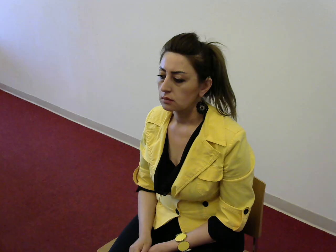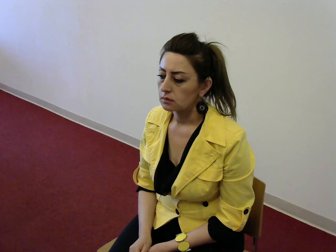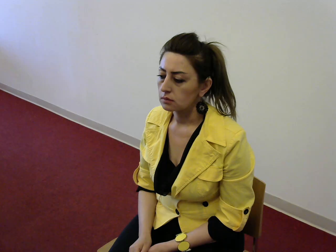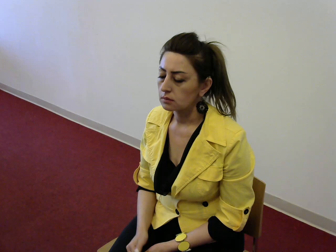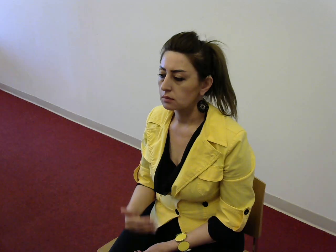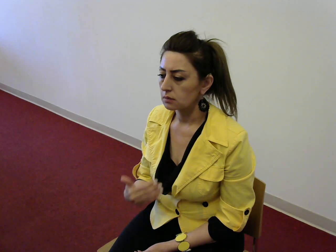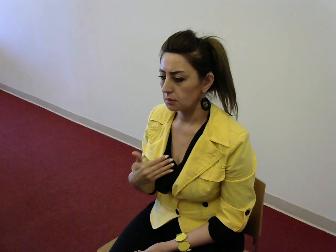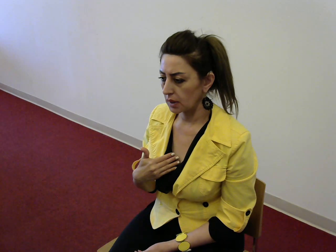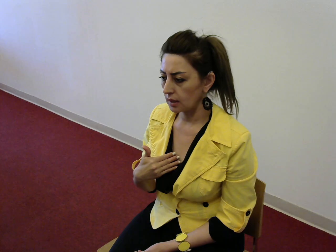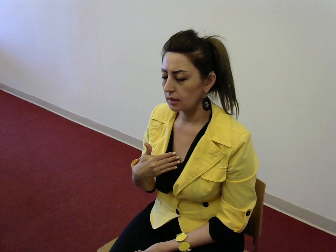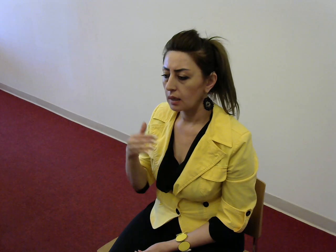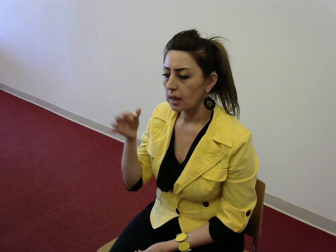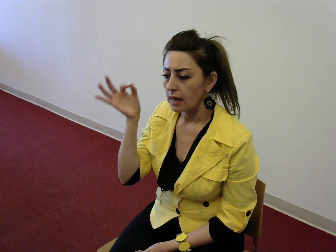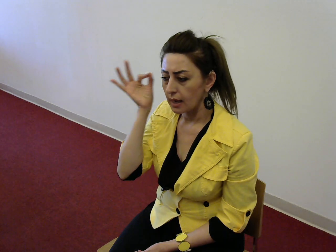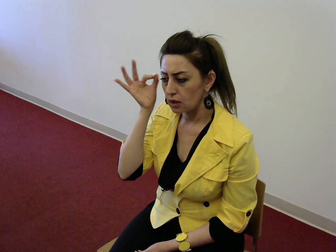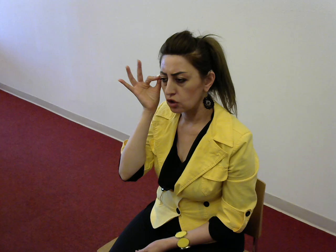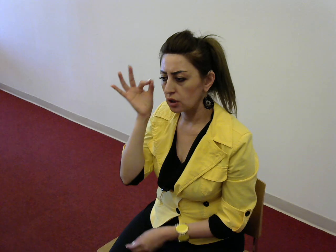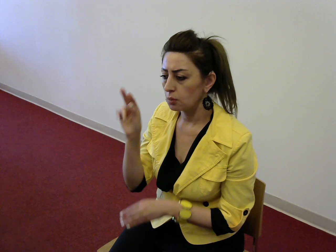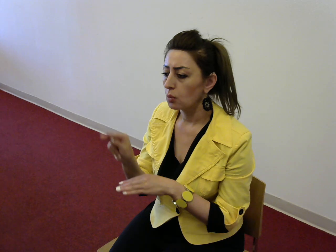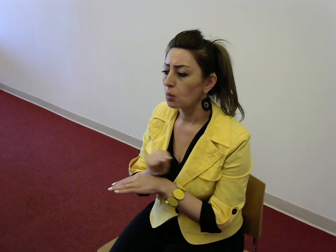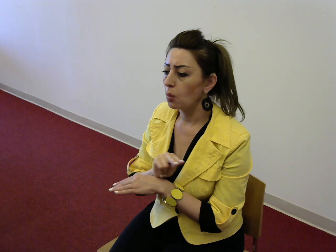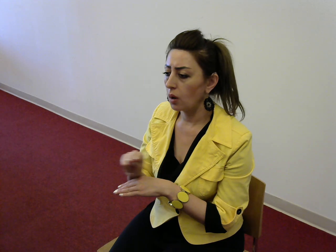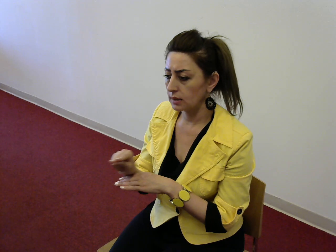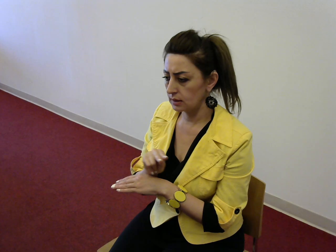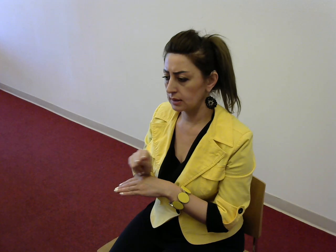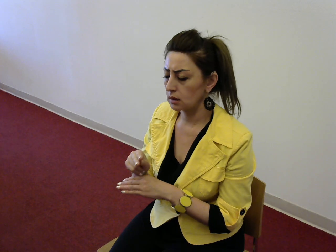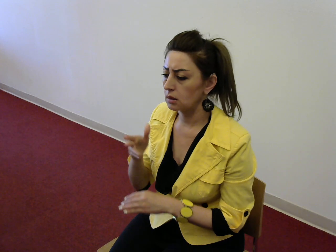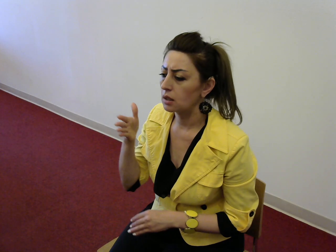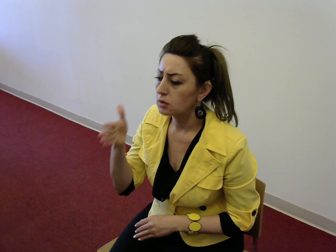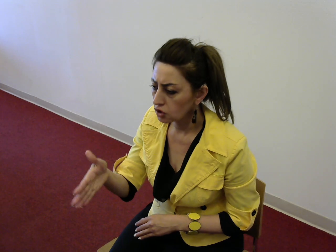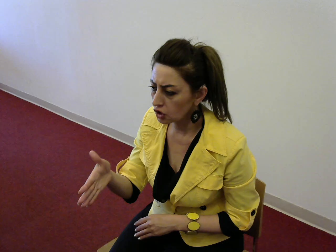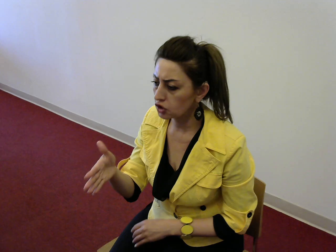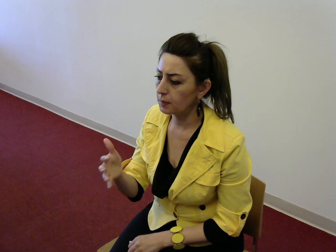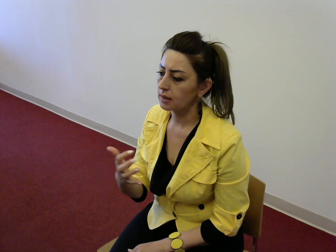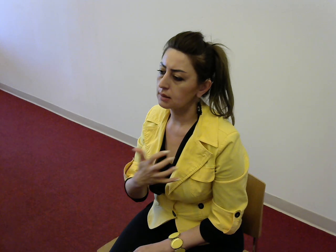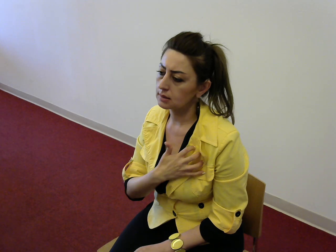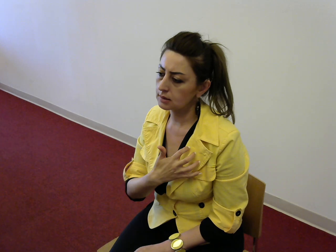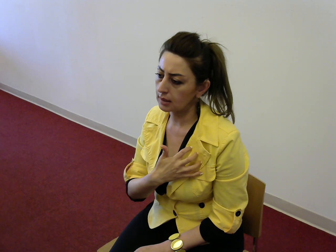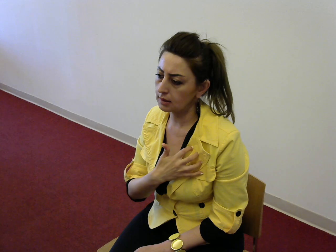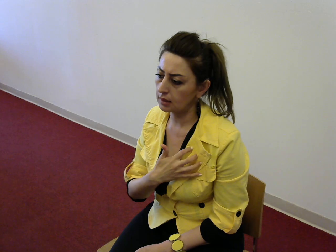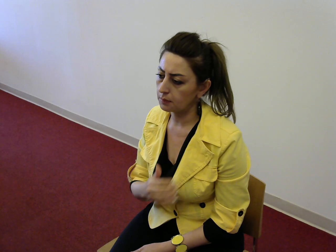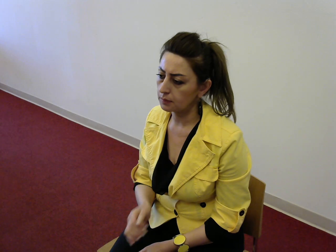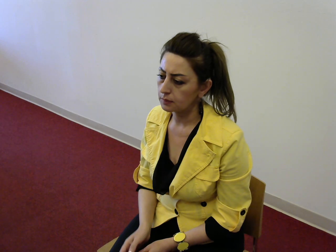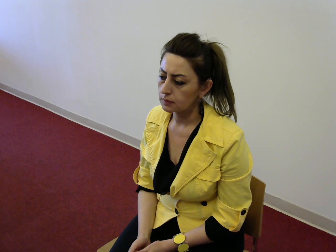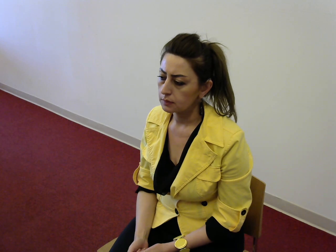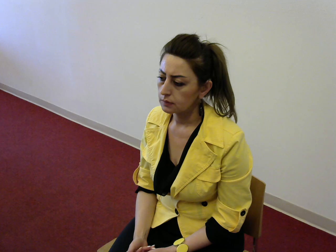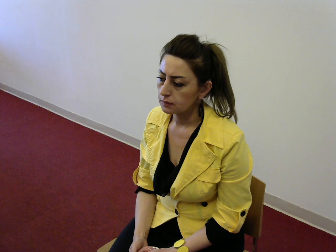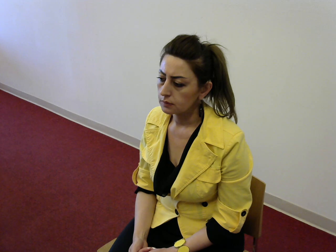Mən həkim müayinəsindən keçmək istəyirəm